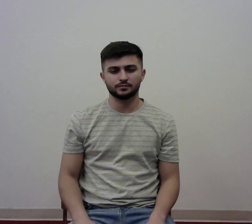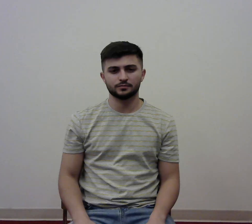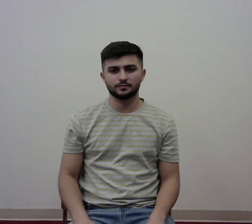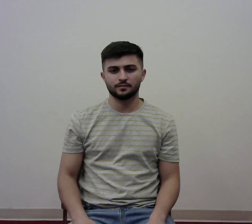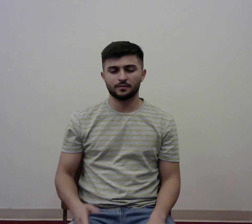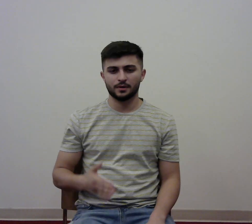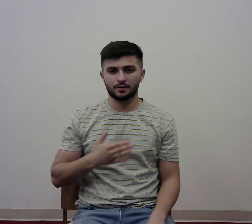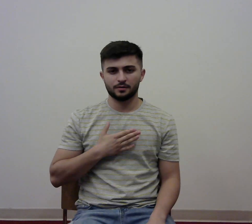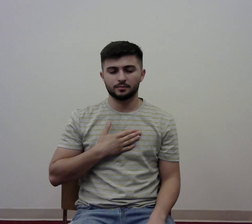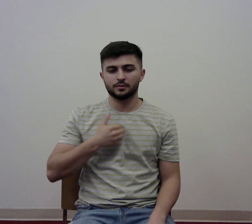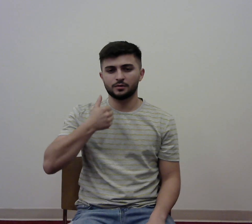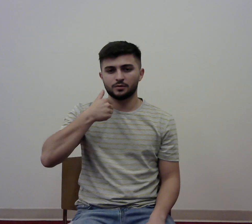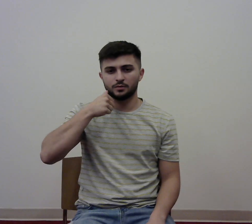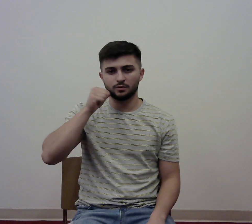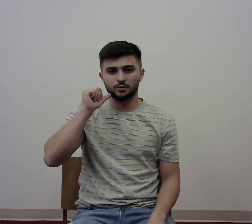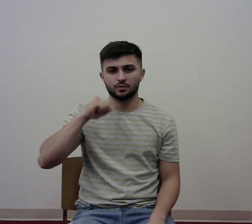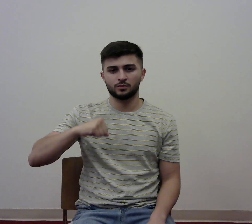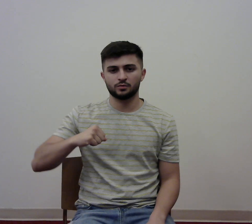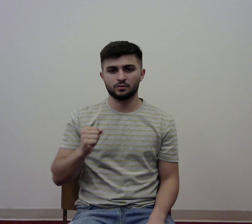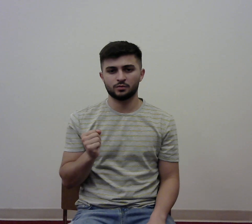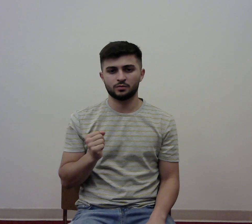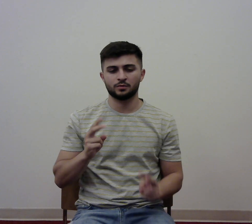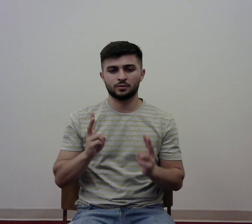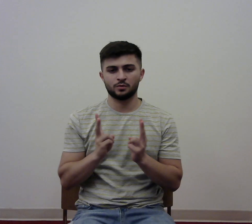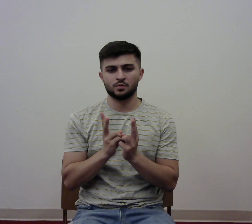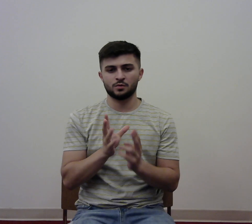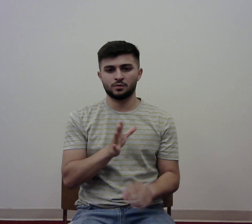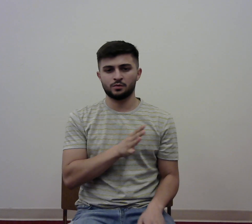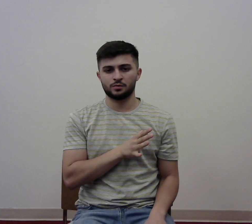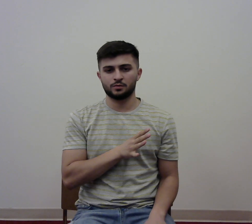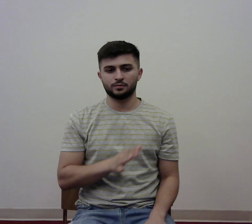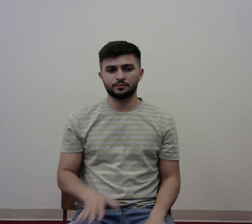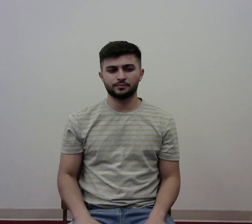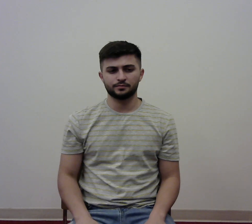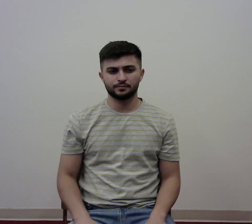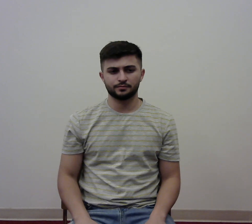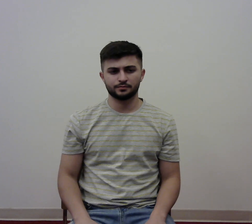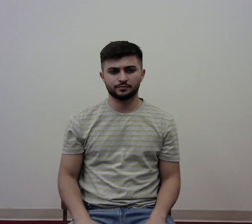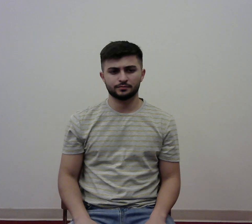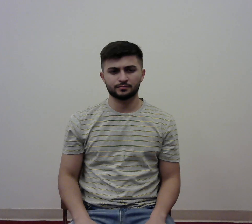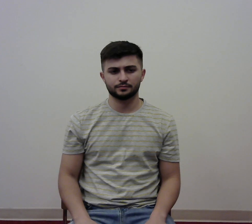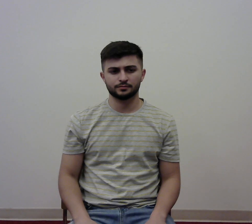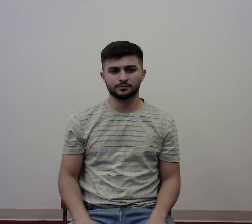Mən dünən dostlarımla görüşmüşdüm